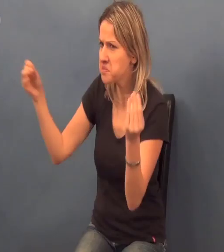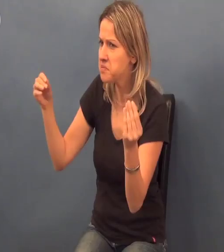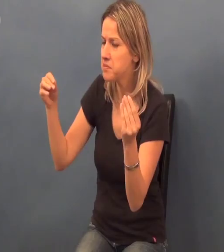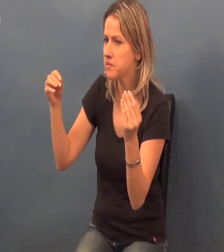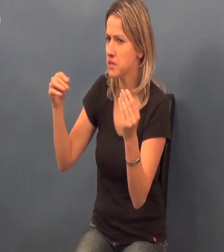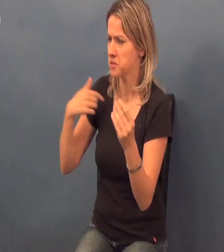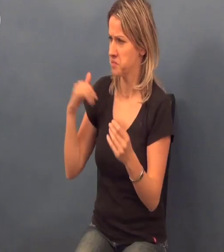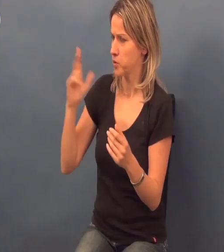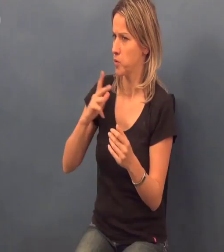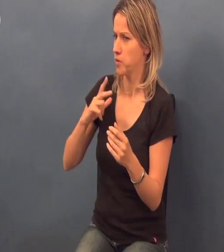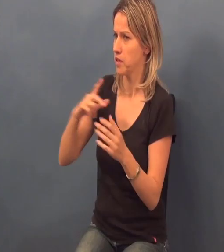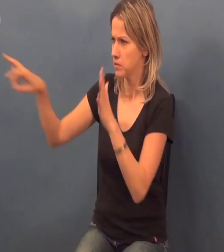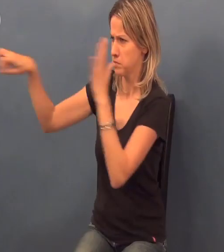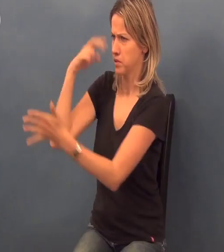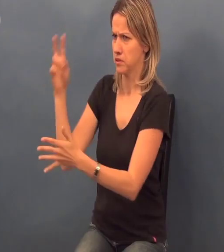Zastanawiam się , bo przez chwilę nic się nie dzieje, ale kot nagle zostaje wyrzucony.